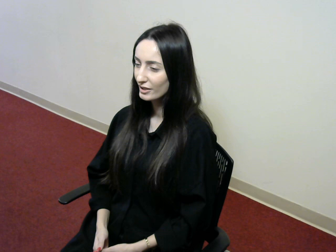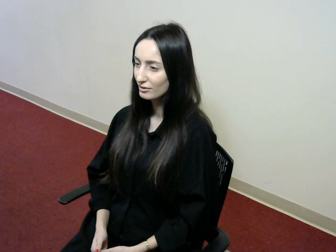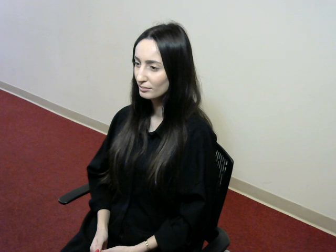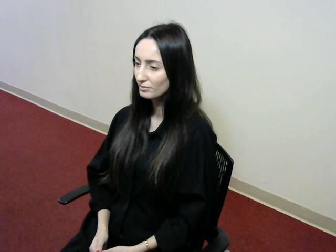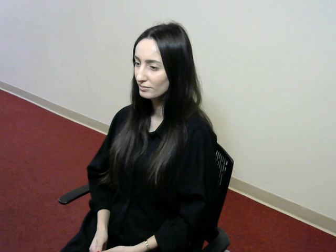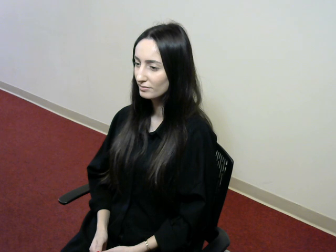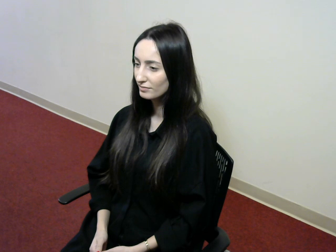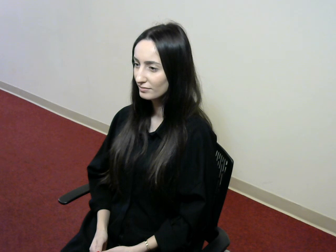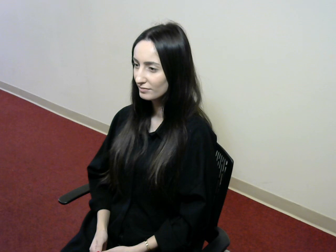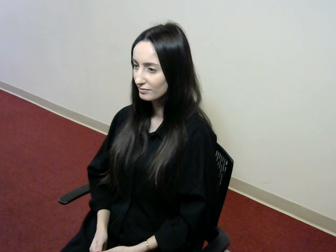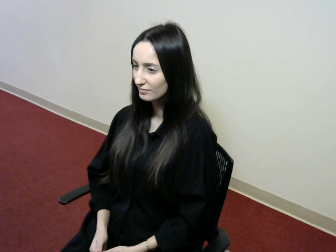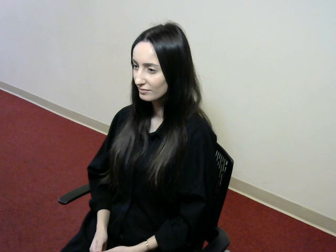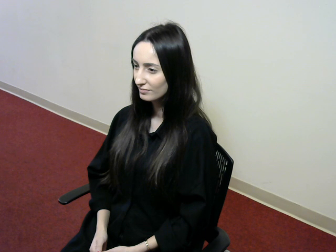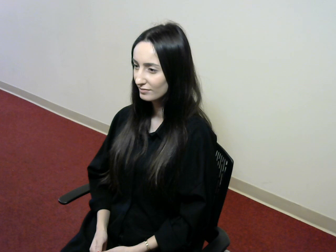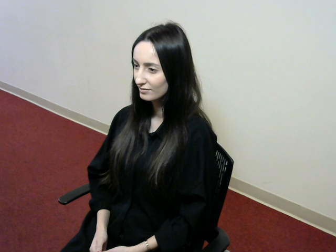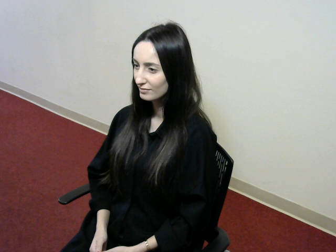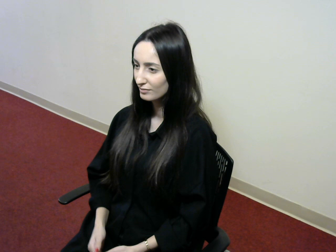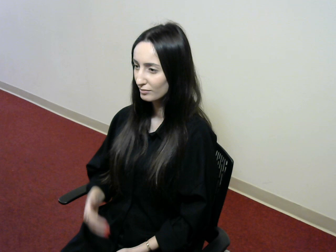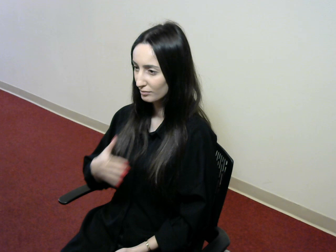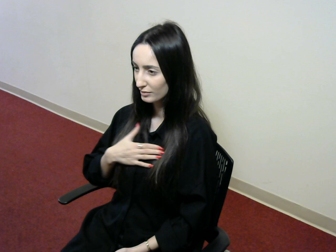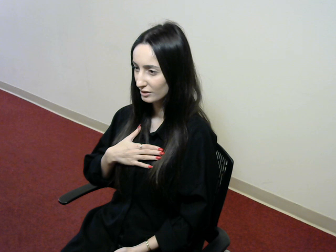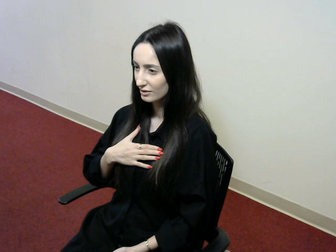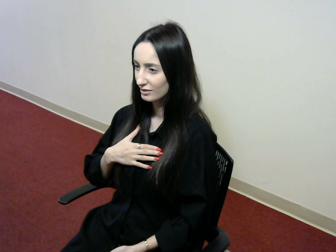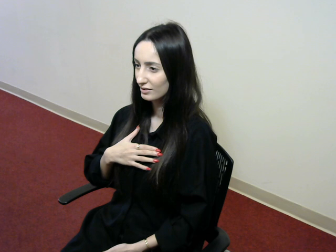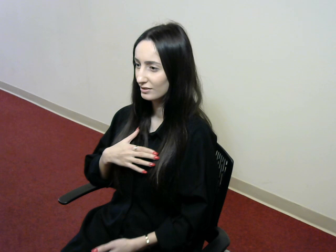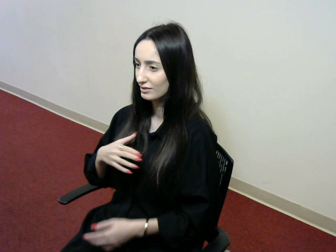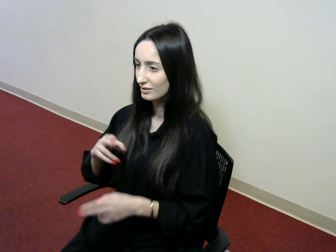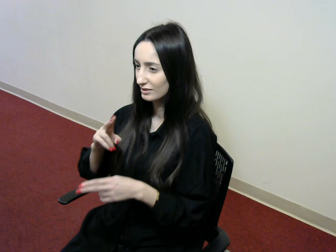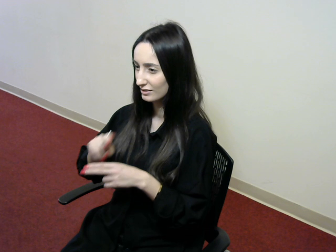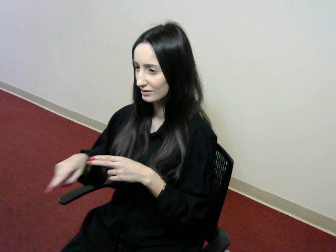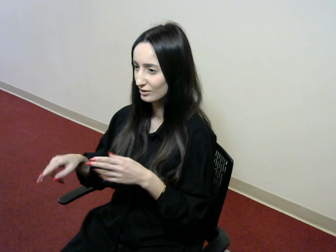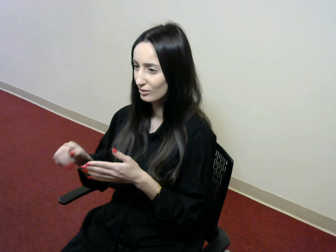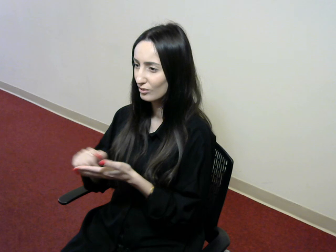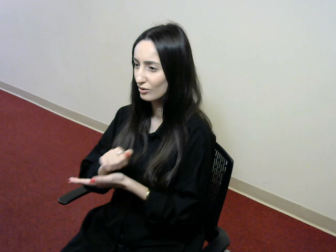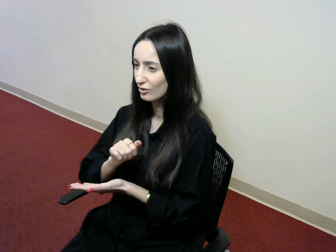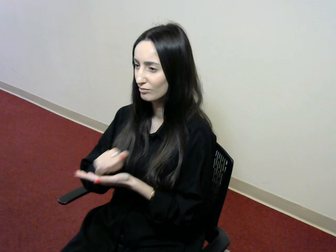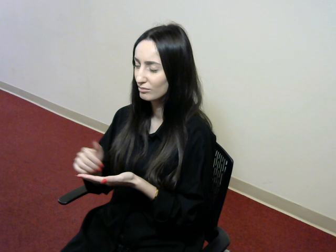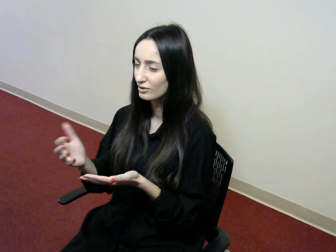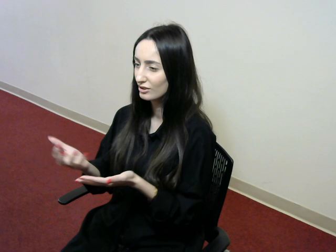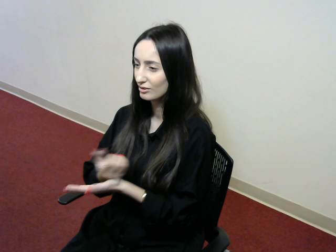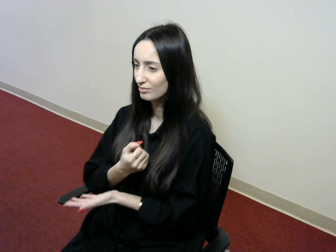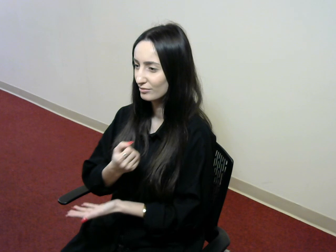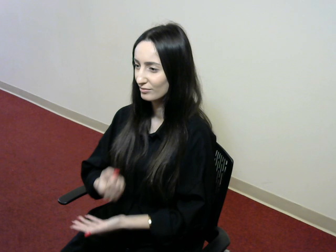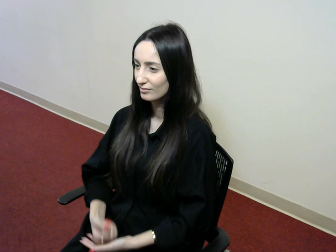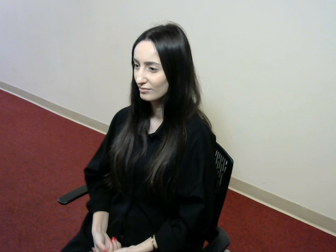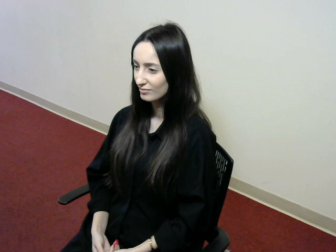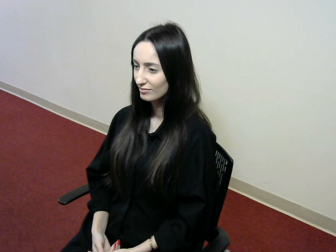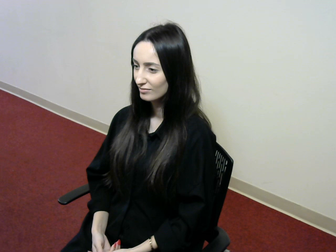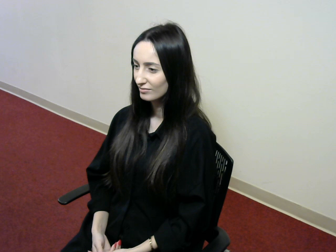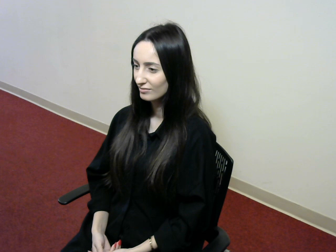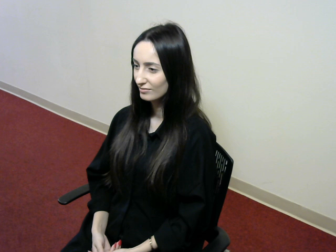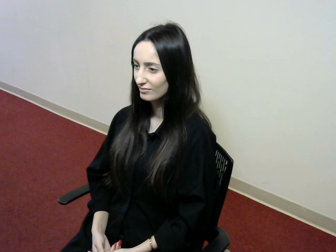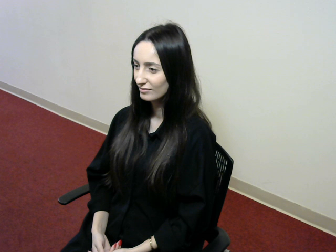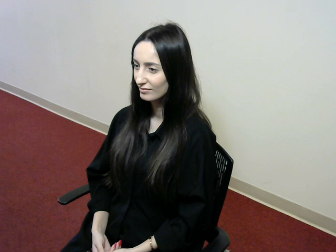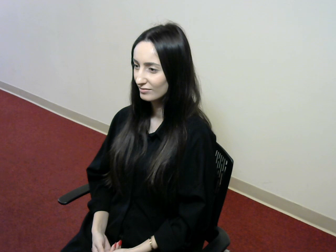Mən itirdiyim sənədi tapmışam